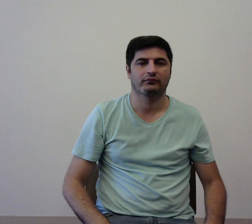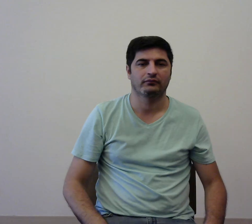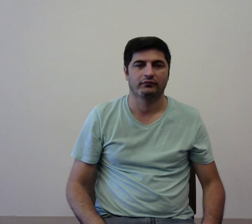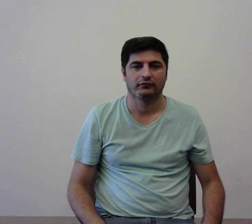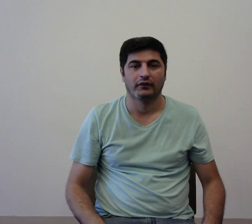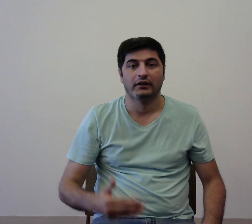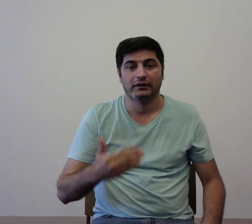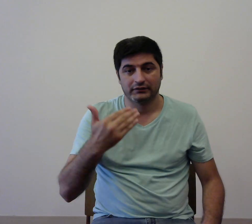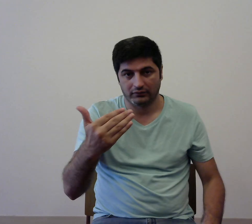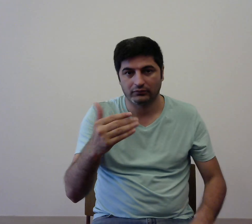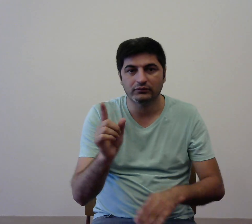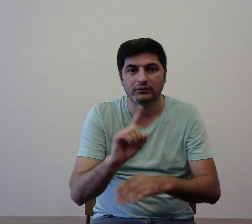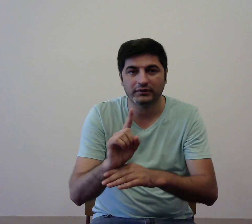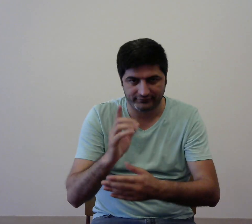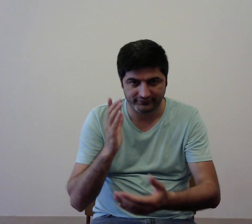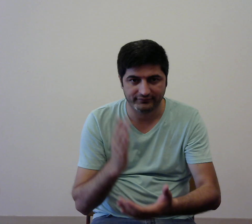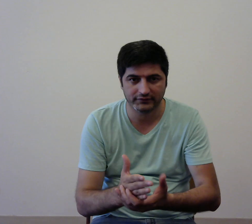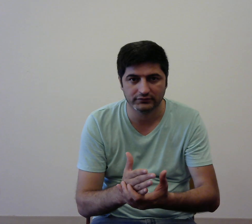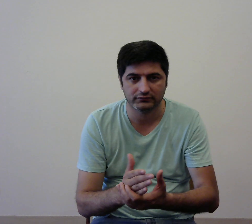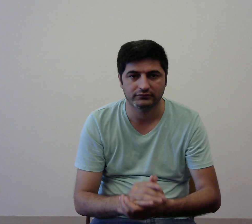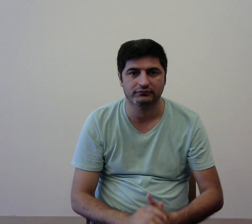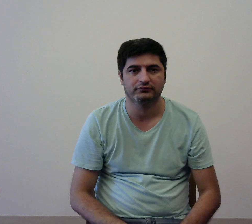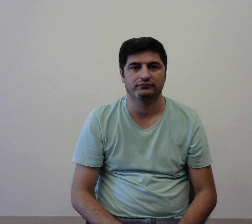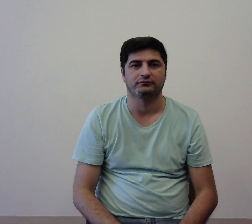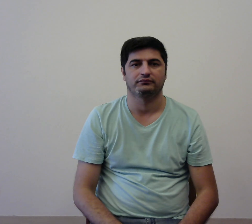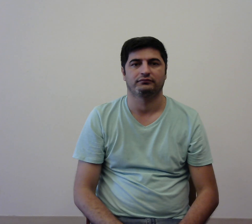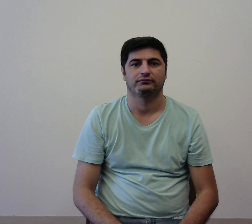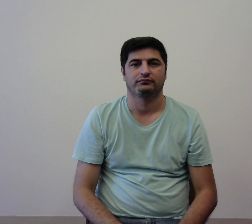Sizdə qələm varmı?